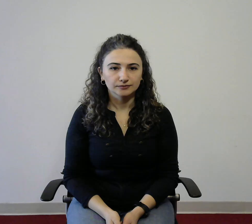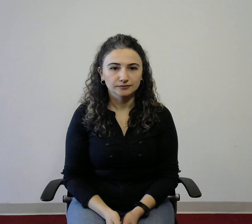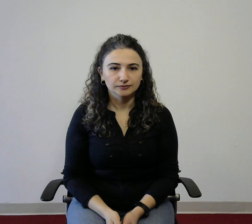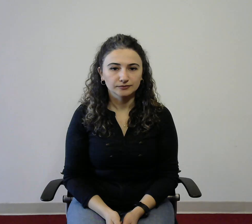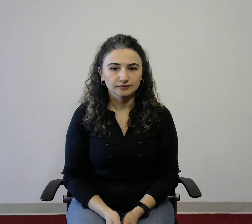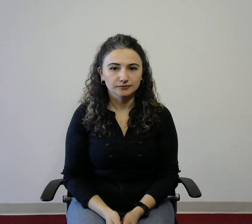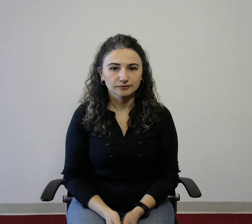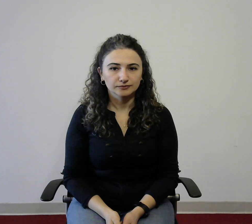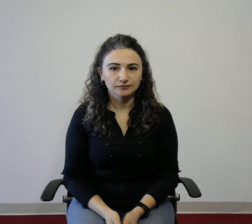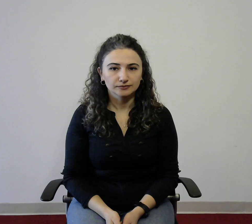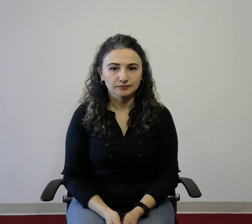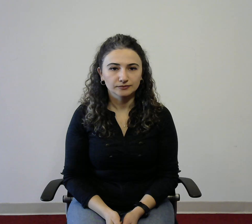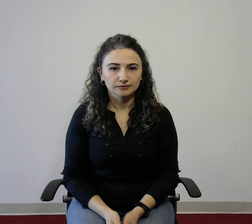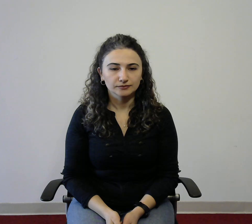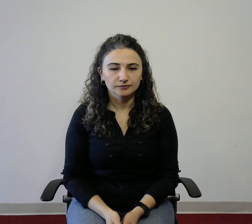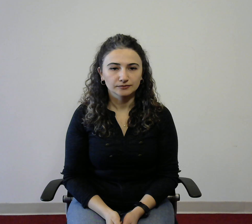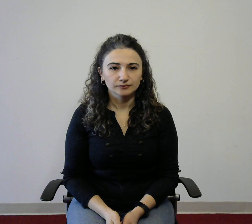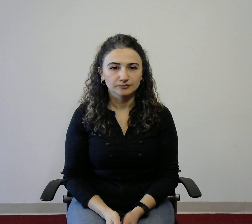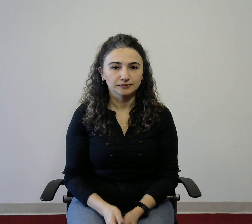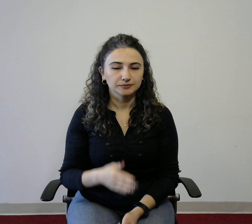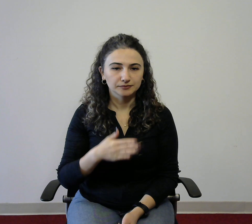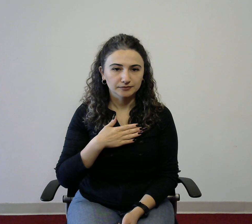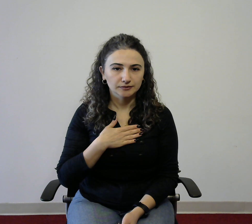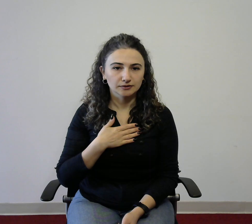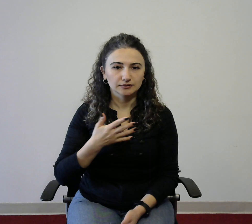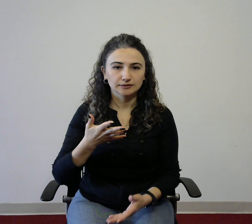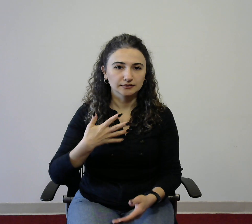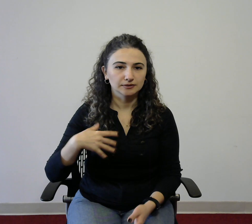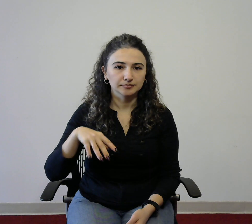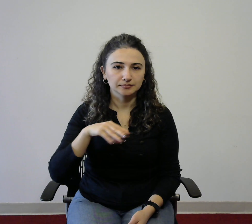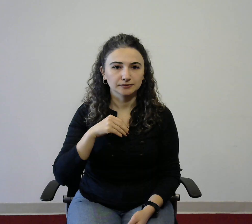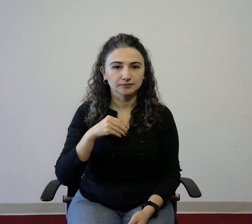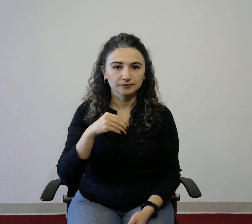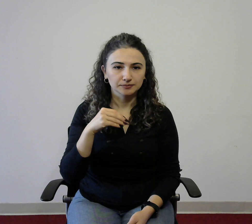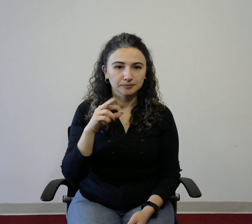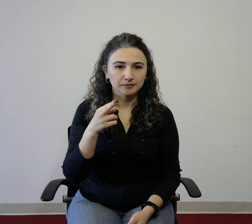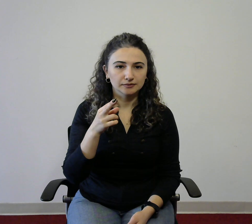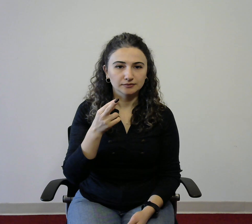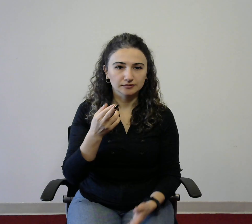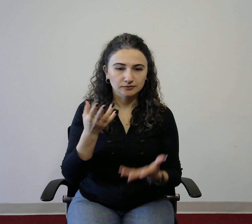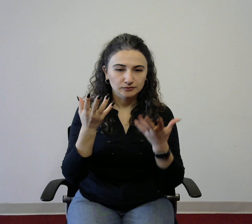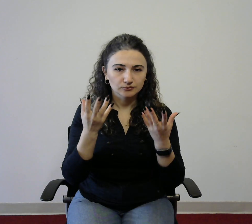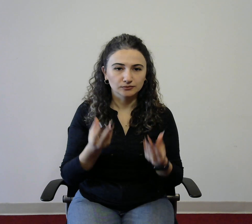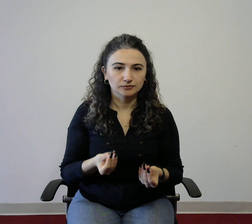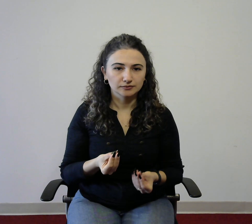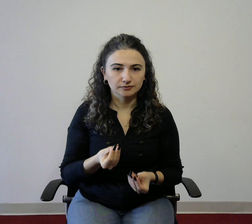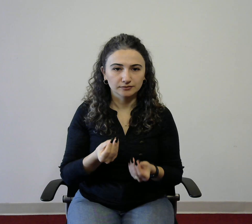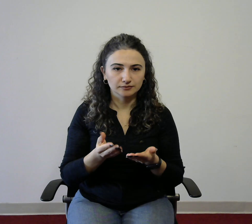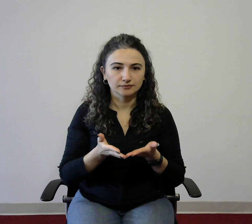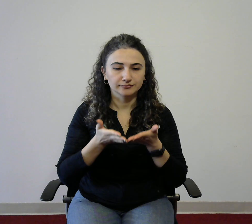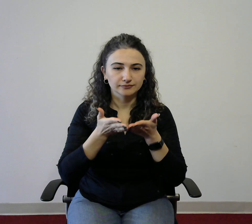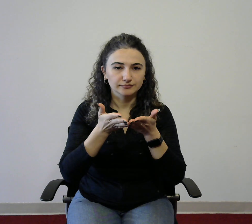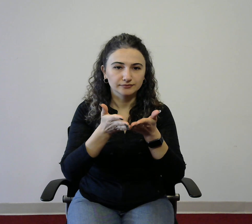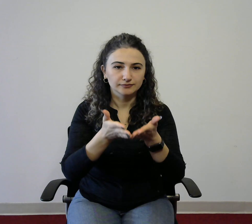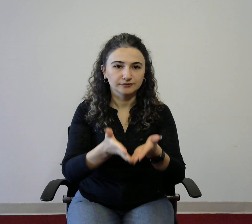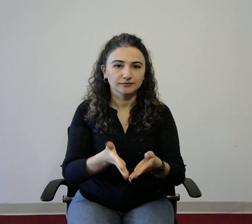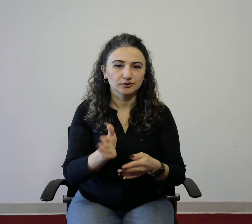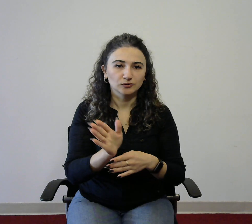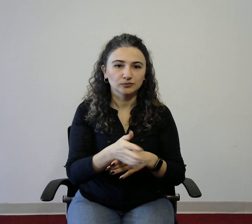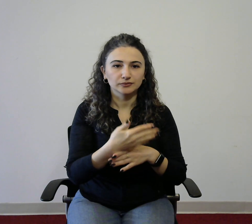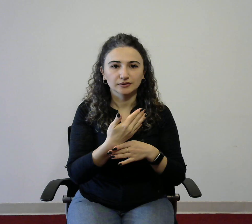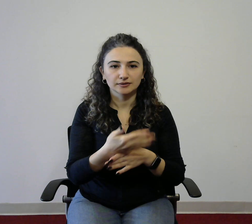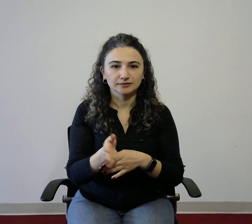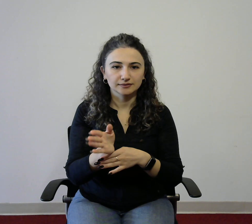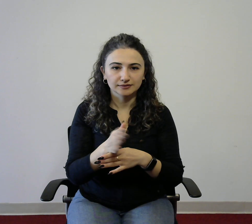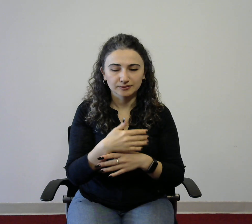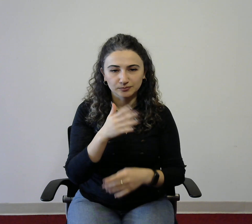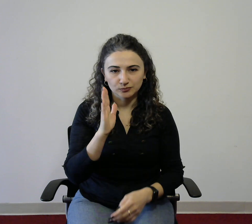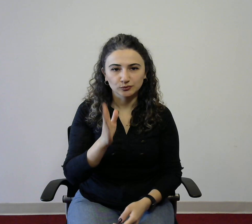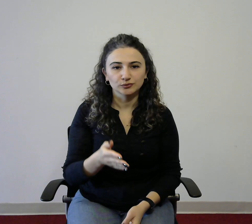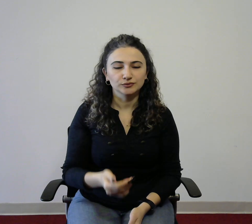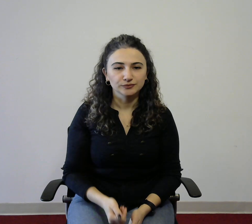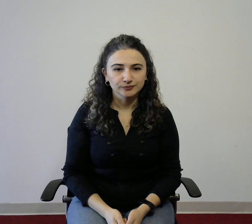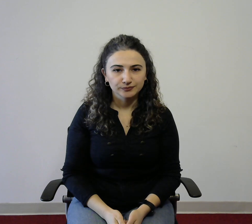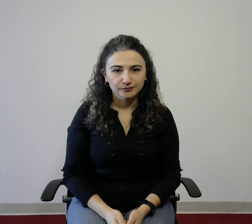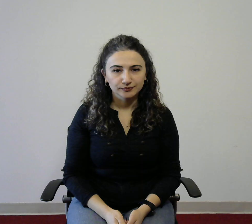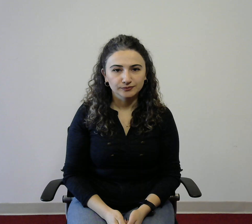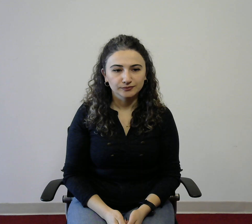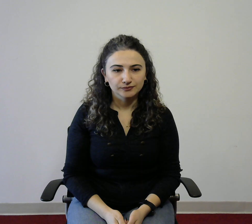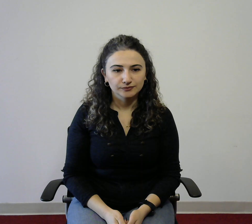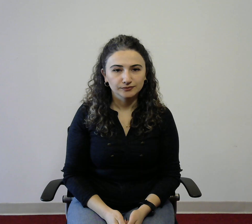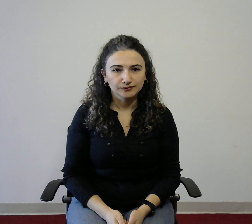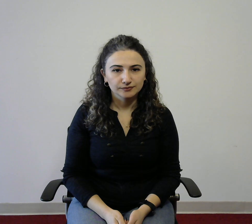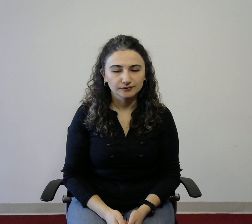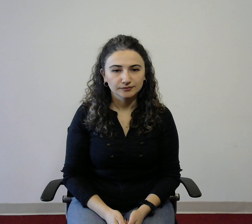Biz cümə günü gəmi gəzintisində olacağıq